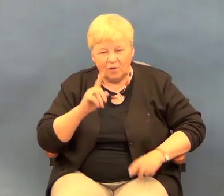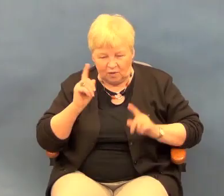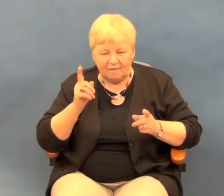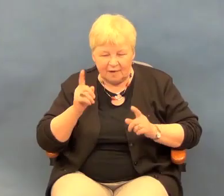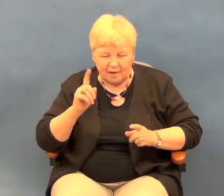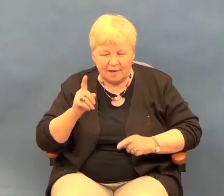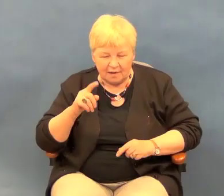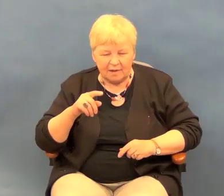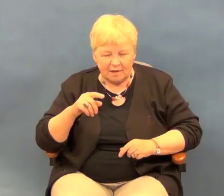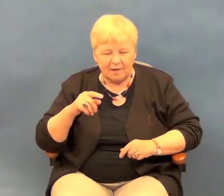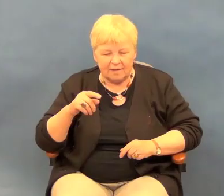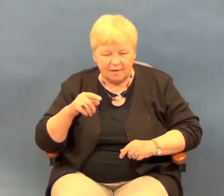Ostrzeżenie...